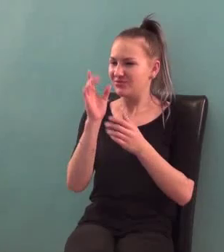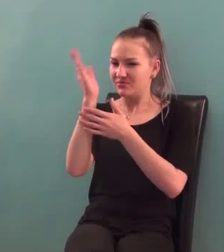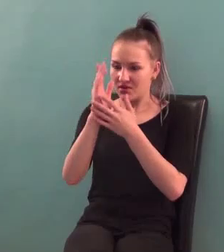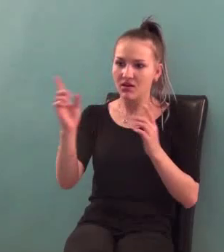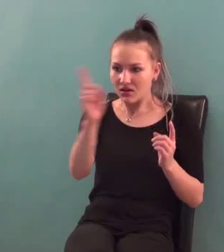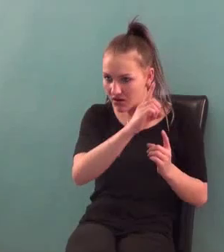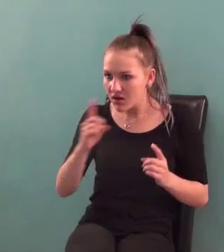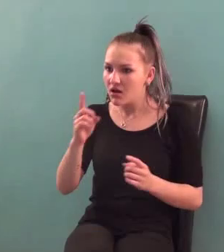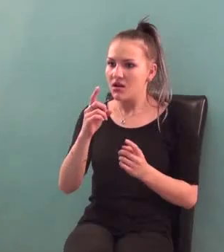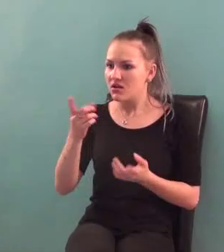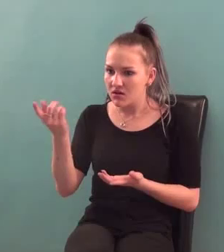Kobieta podchodzi.